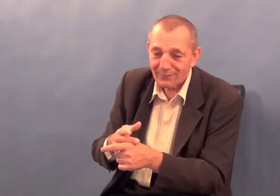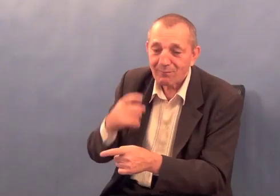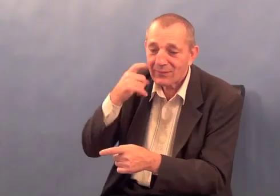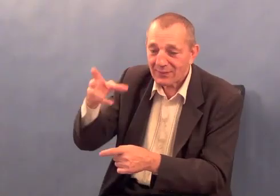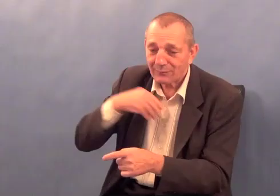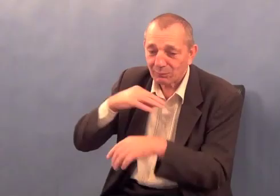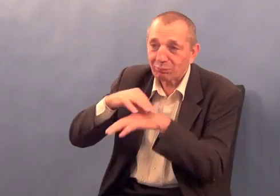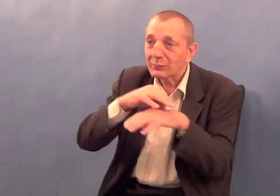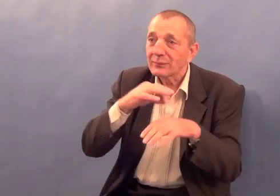Do dentysty razem odprowadzić?